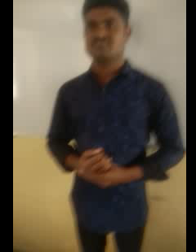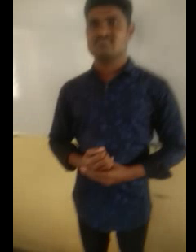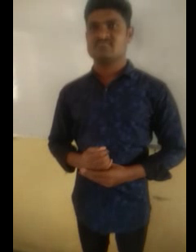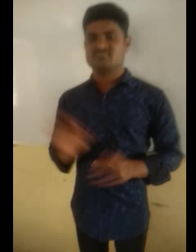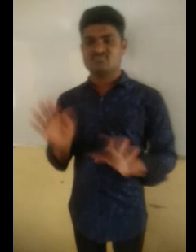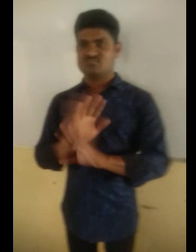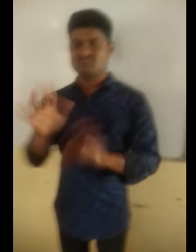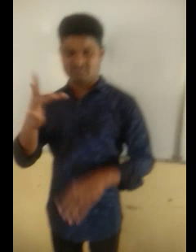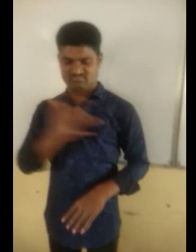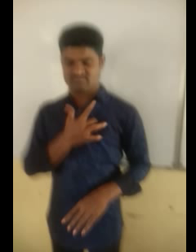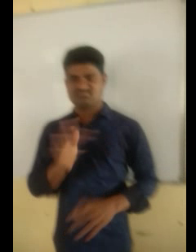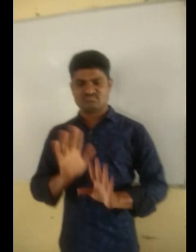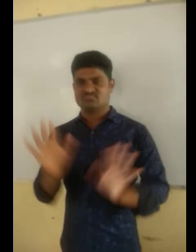do not take it to the heart